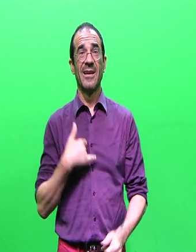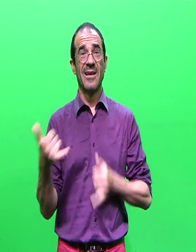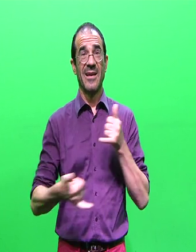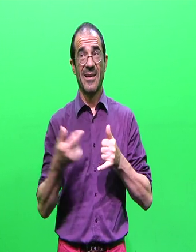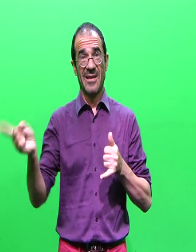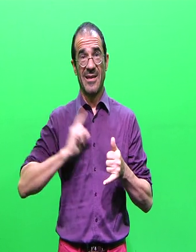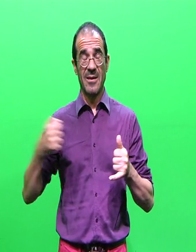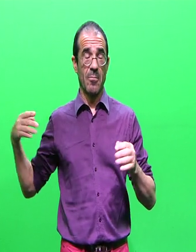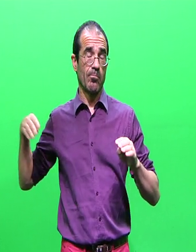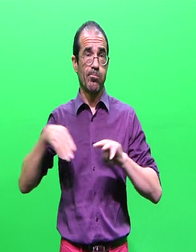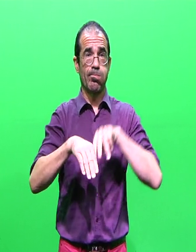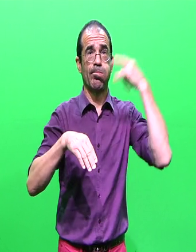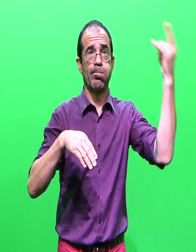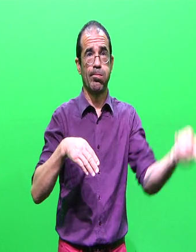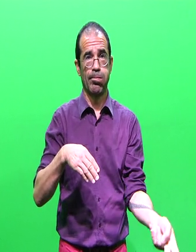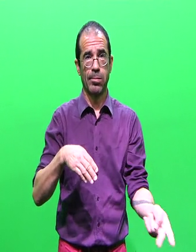Un cotxe va xocar amb mi quan anava amb la bicicleta i vaig caure.